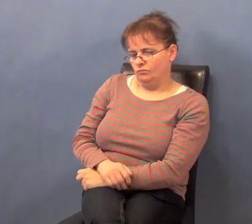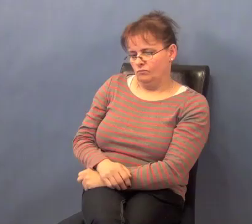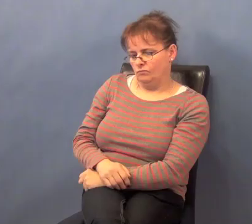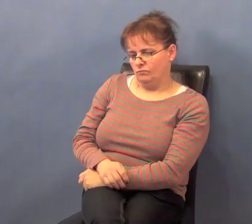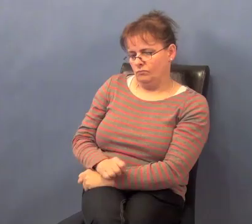Zgadza się.